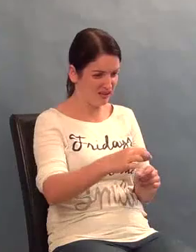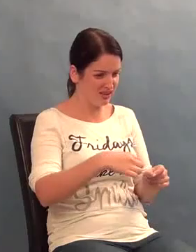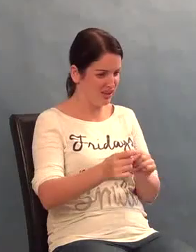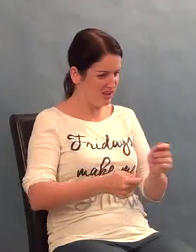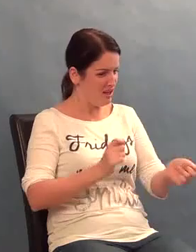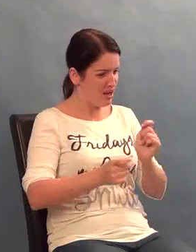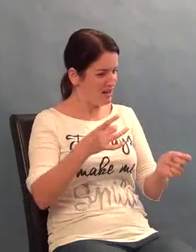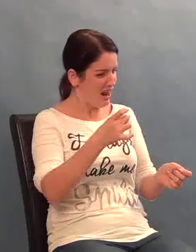To było duża dynia.